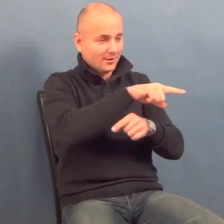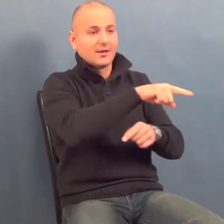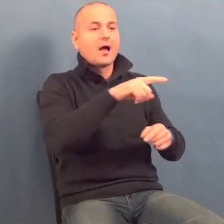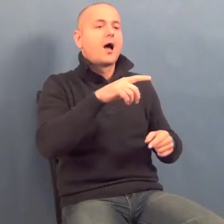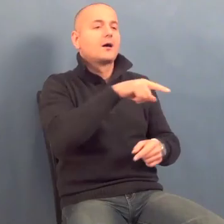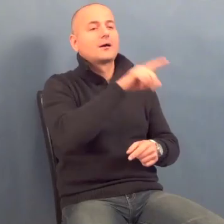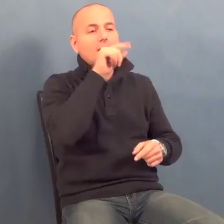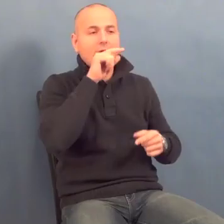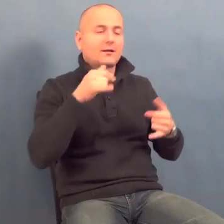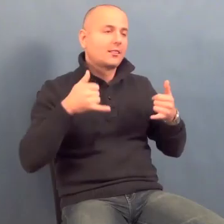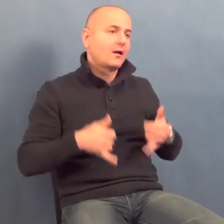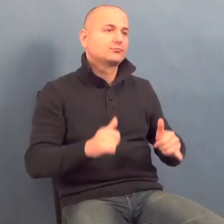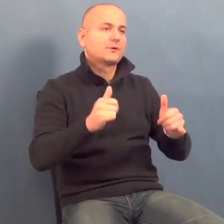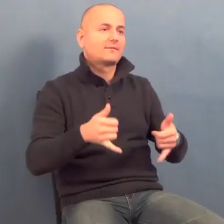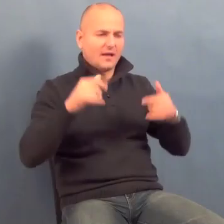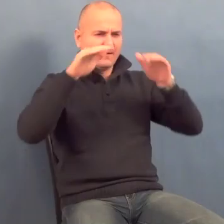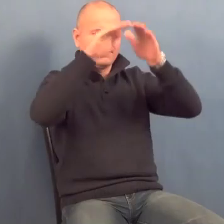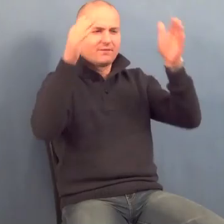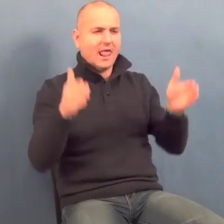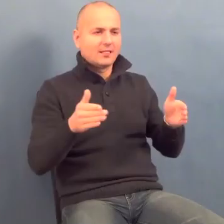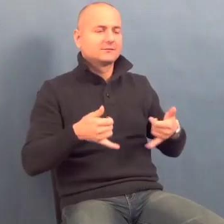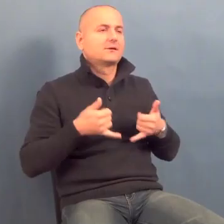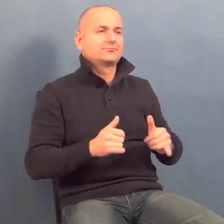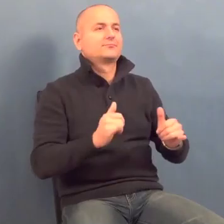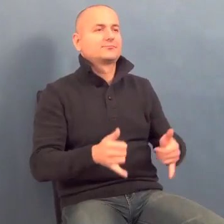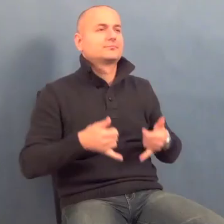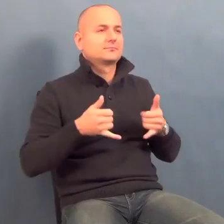A tam ptak huśta się na huśtawce. Jest nadal w klatce.